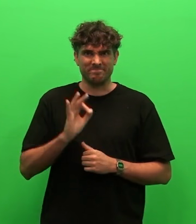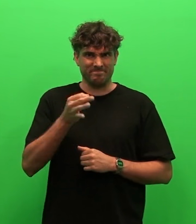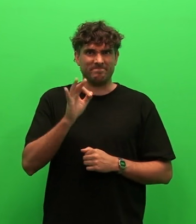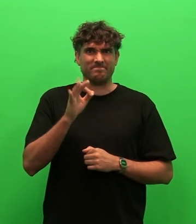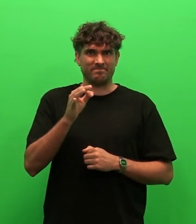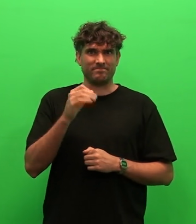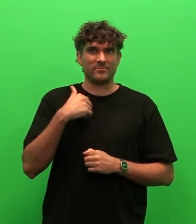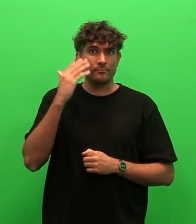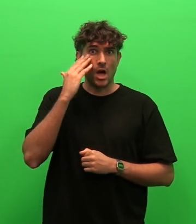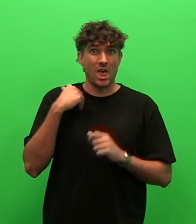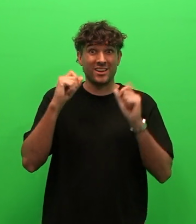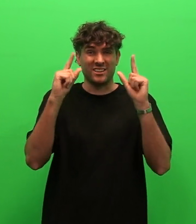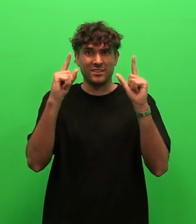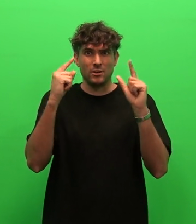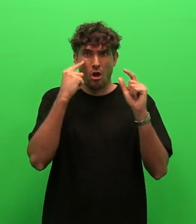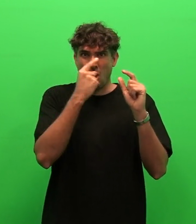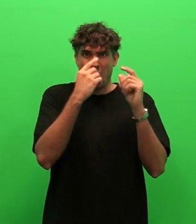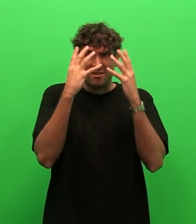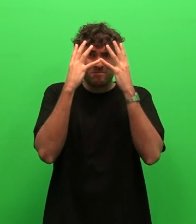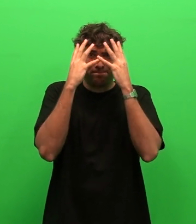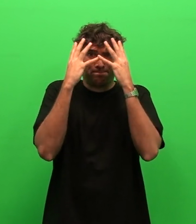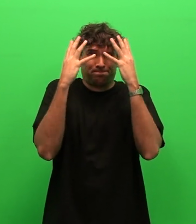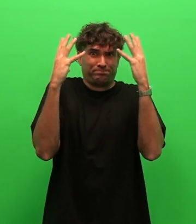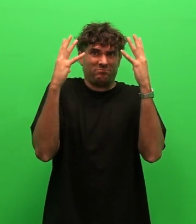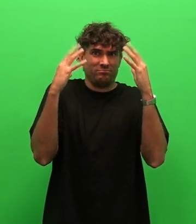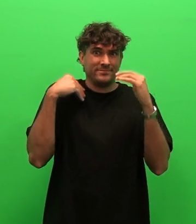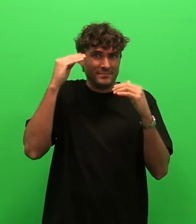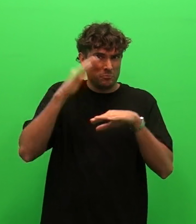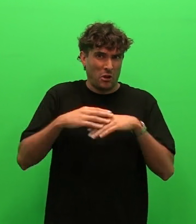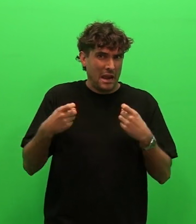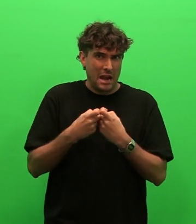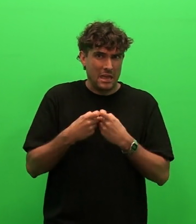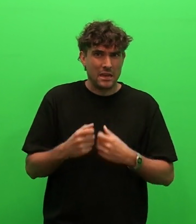Sí, aquest matí quan m'he despertat tenia els ulls molt inflats, crec que deu ser per l'al·lèrgia.